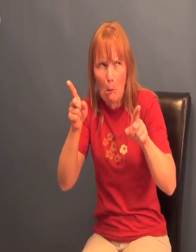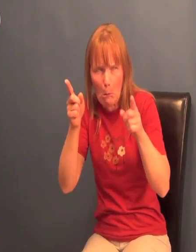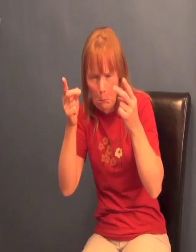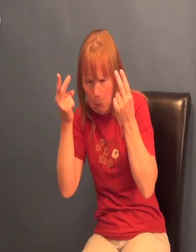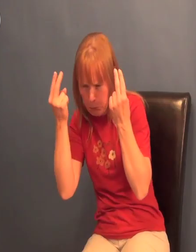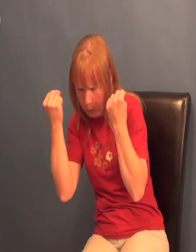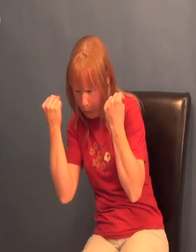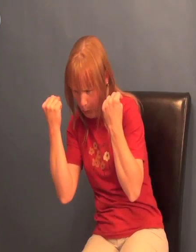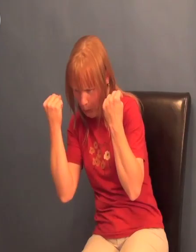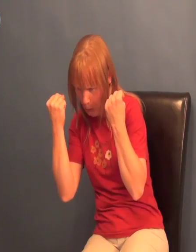Kot kładzie uszy po sobie.